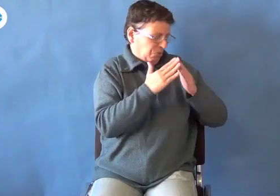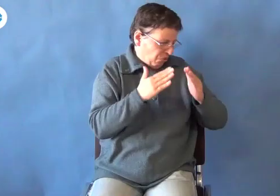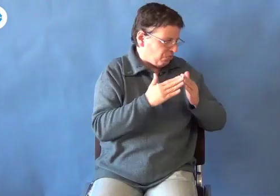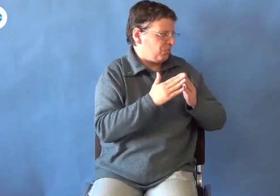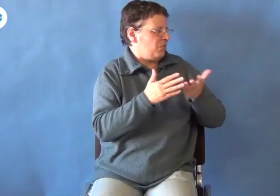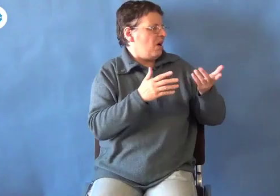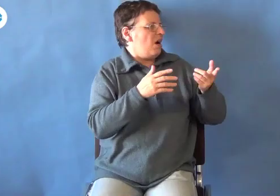W domu.